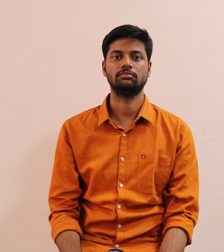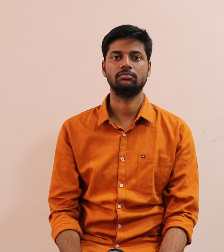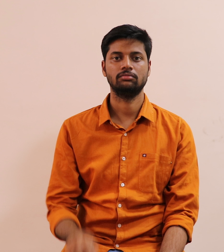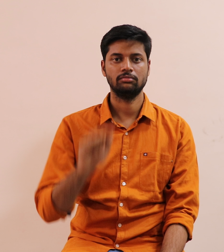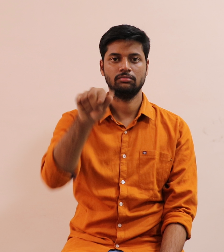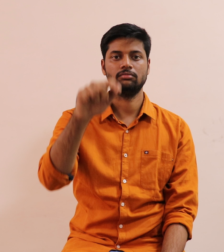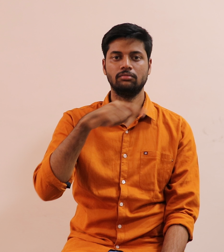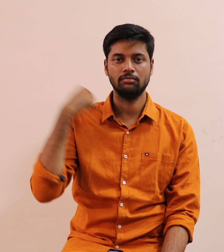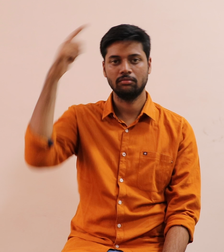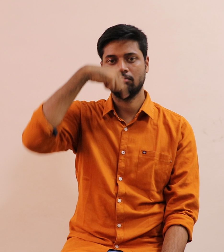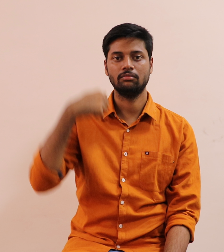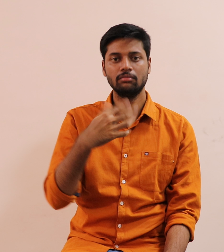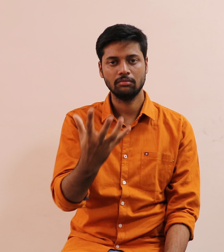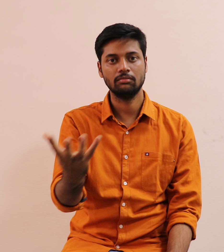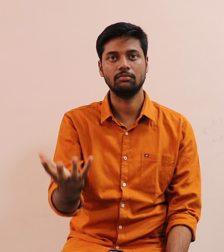what happened